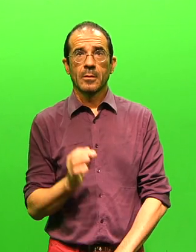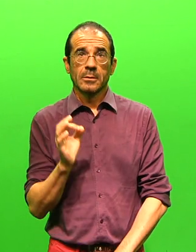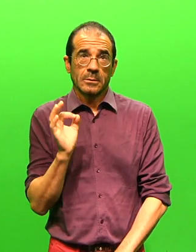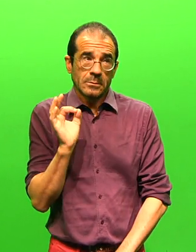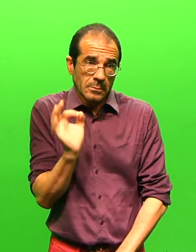Sí.